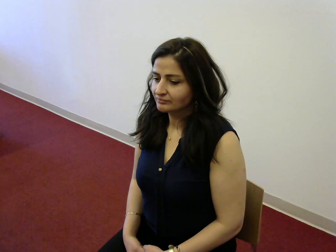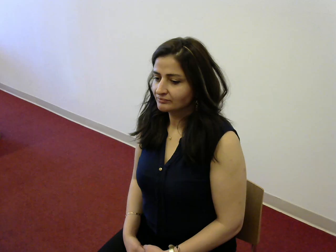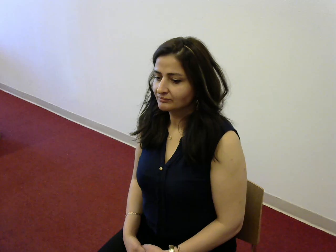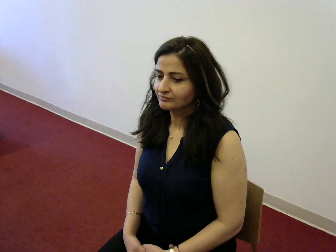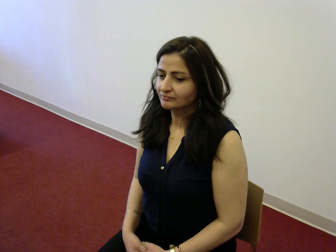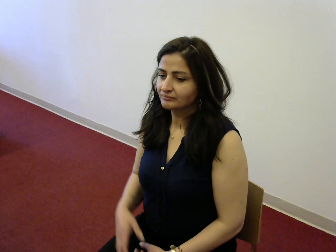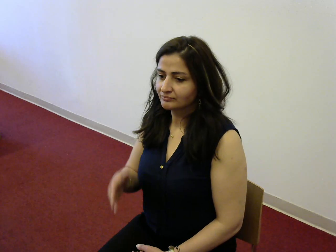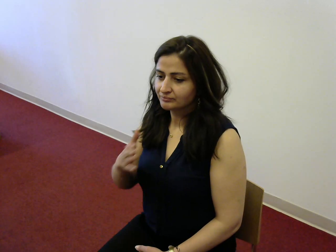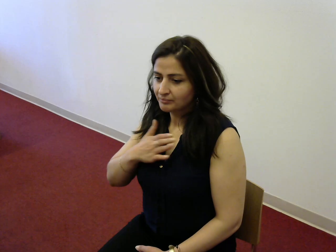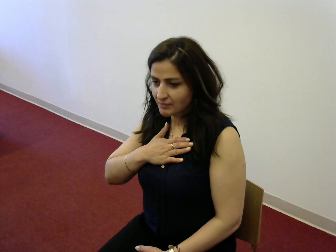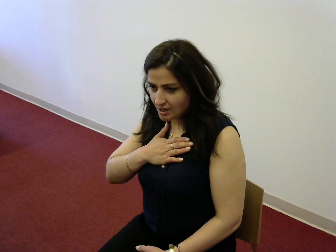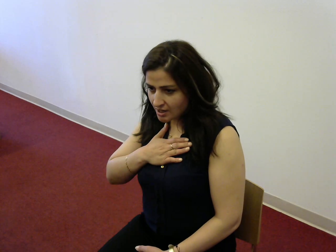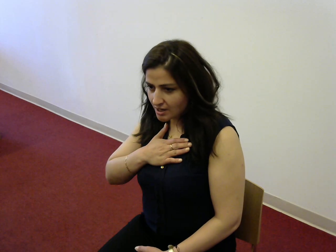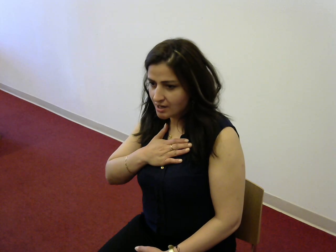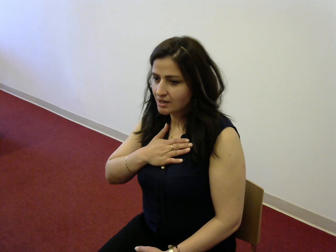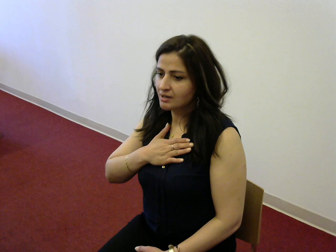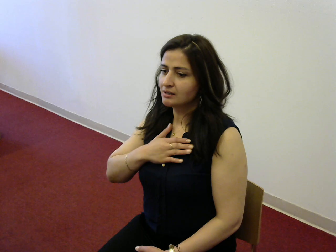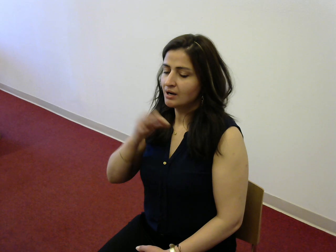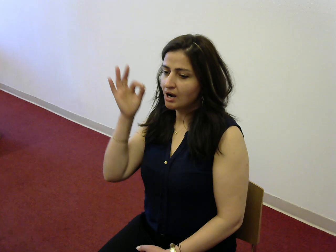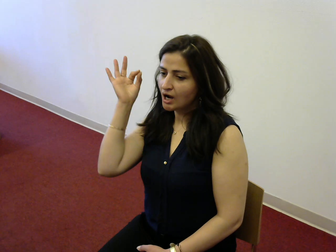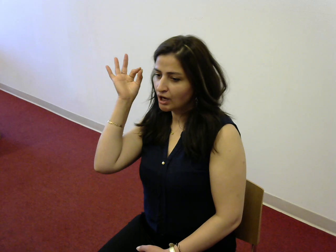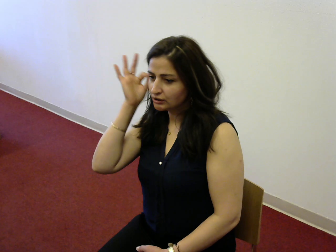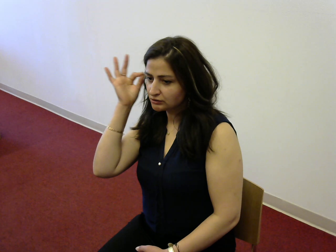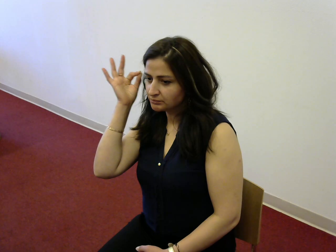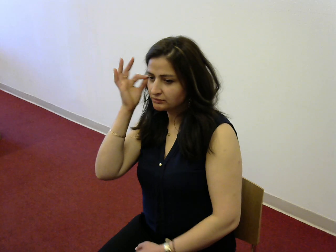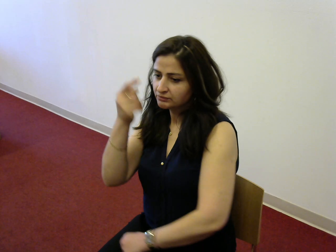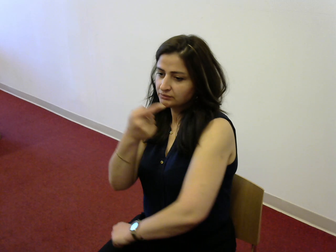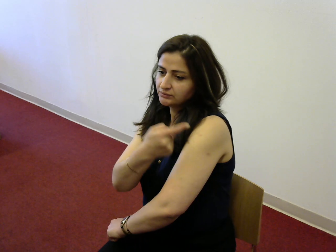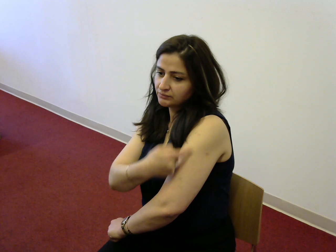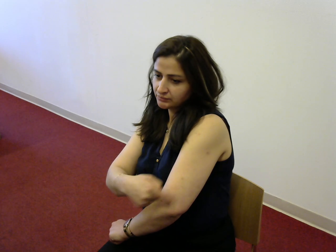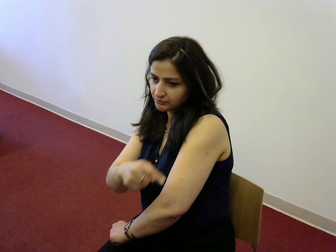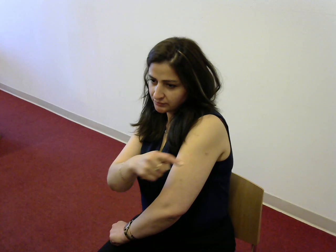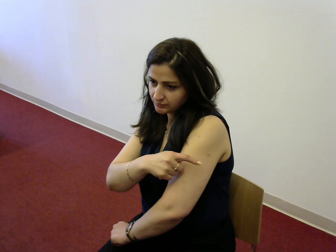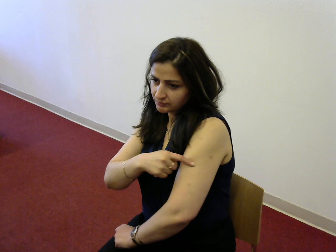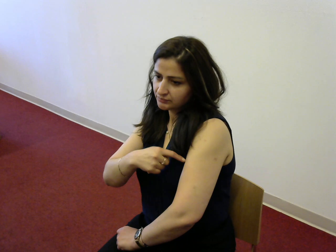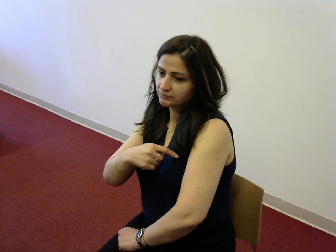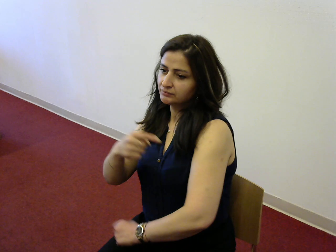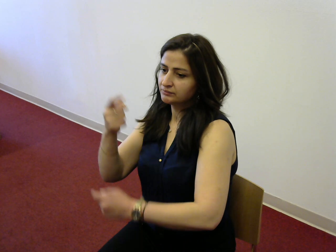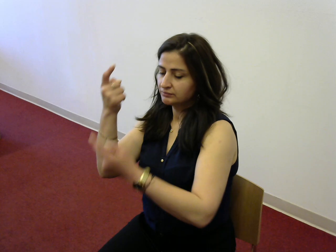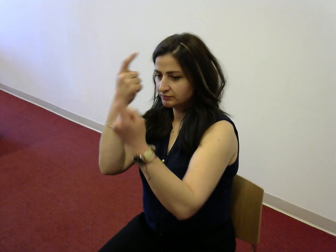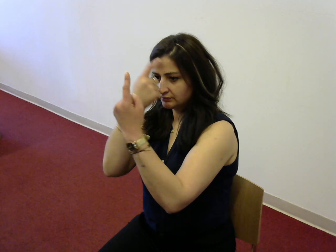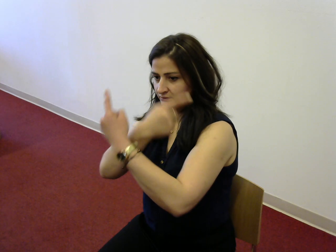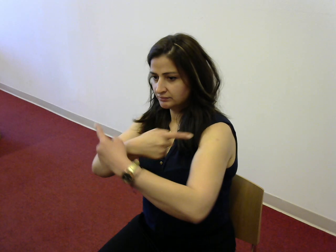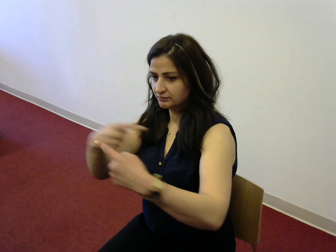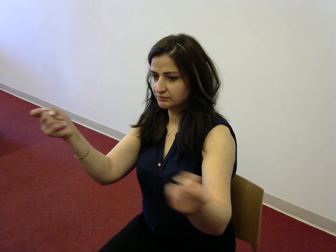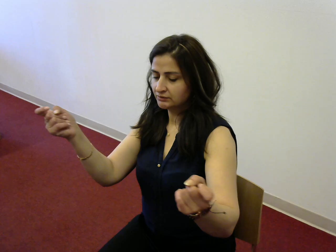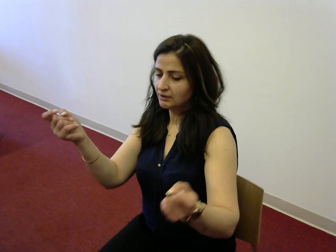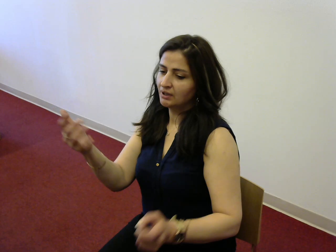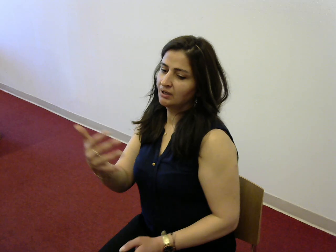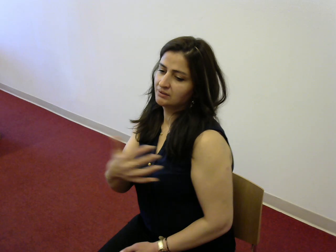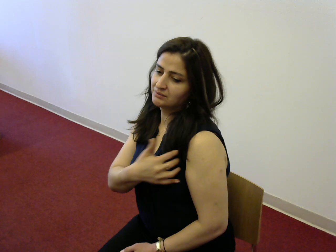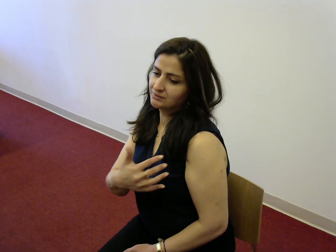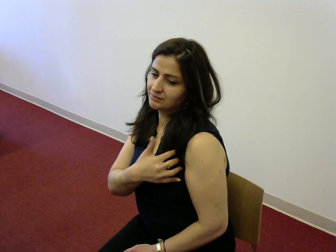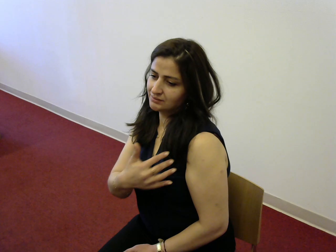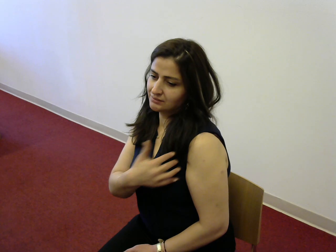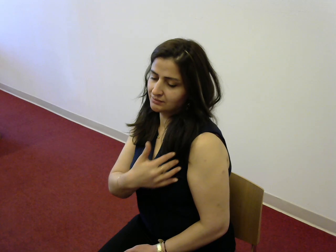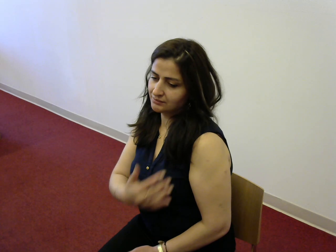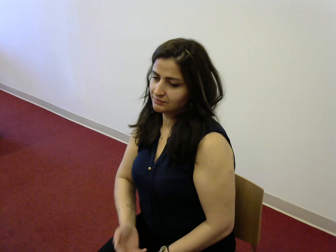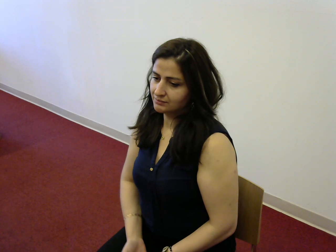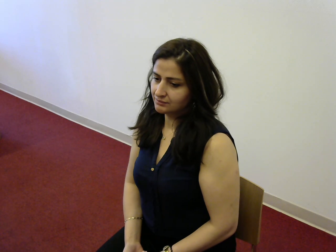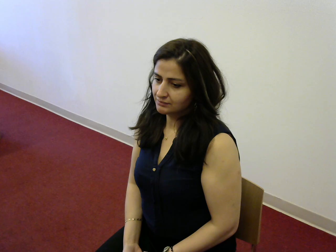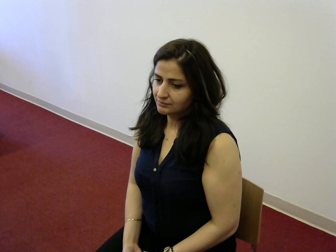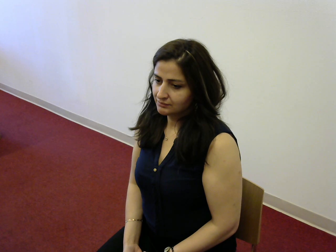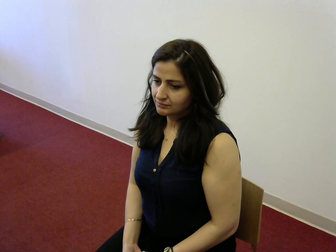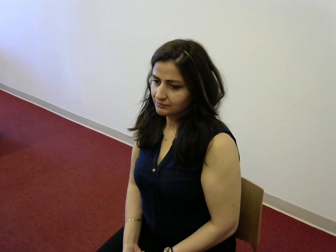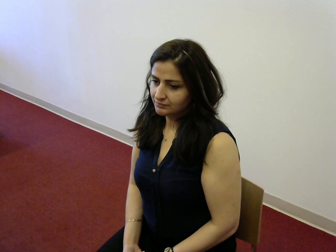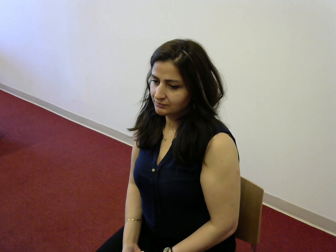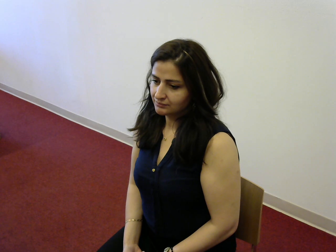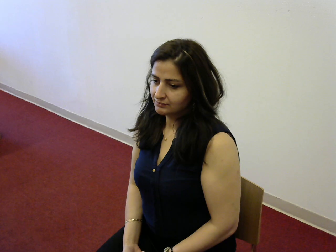Mən tibb məntəqəsinə müraciət etmək istərdim